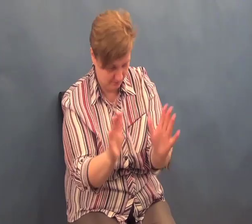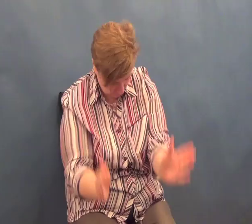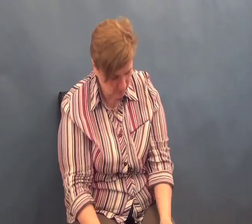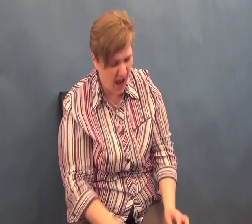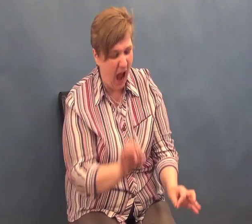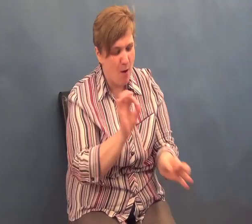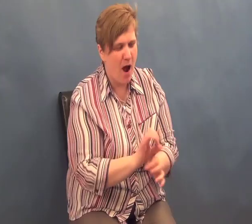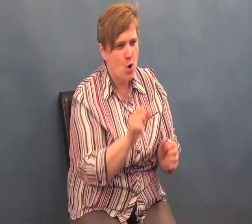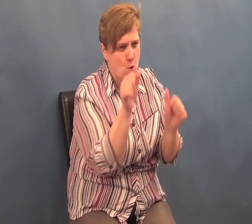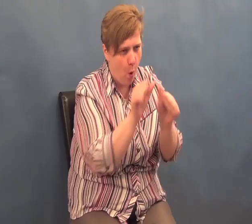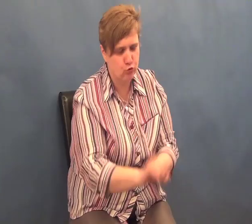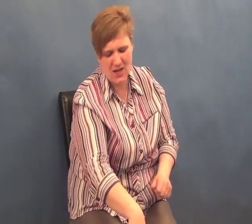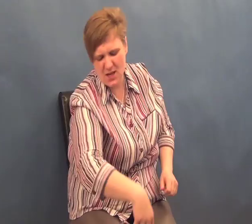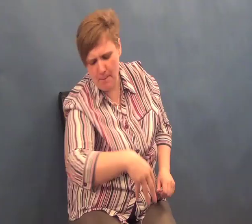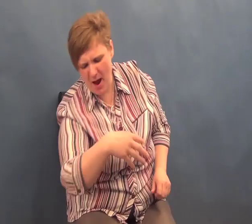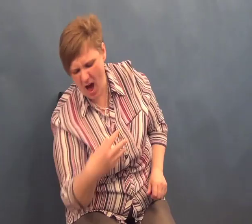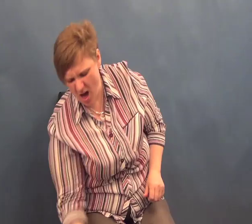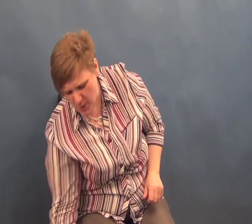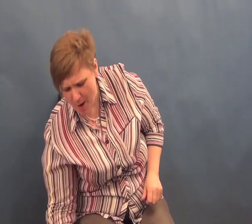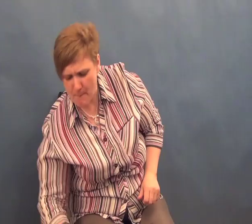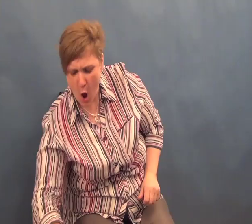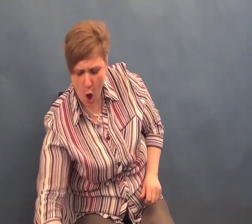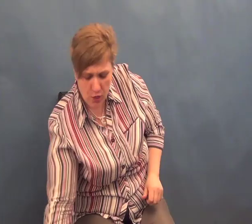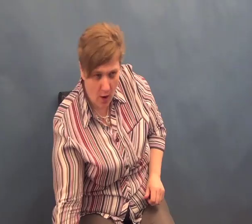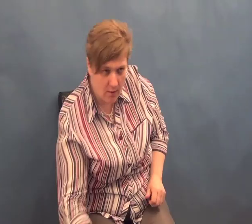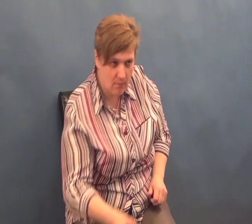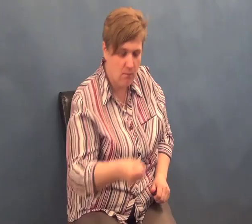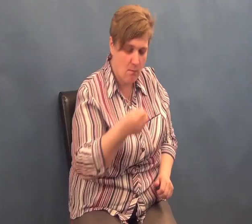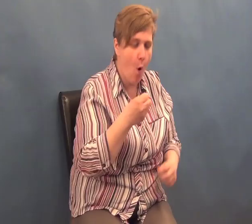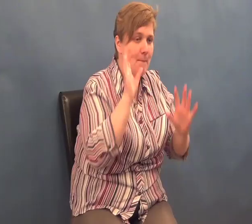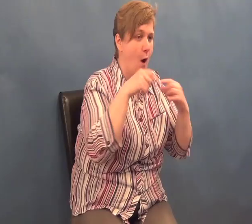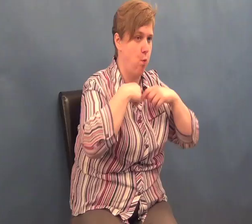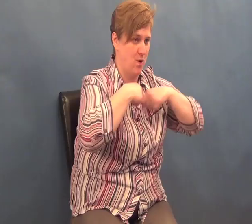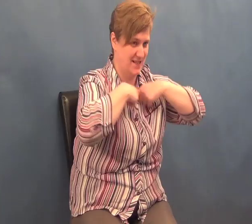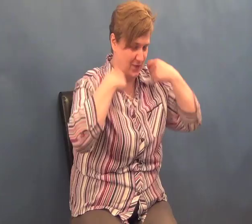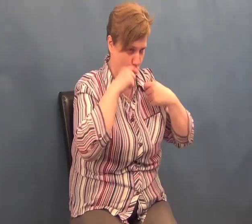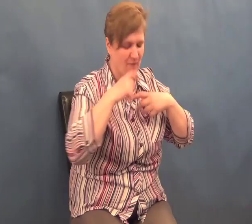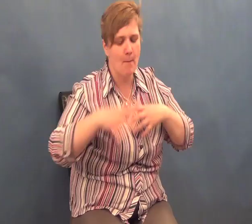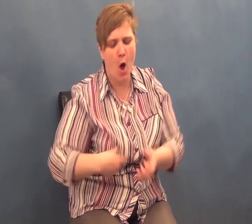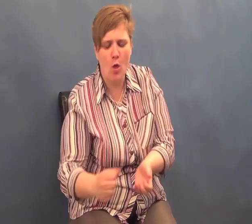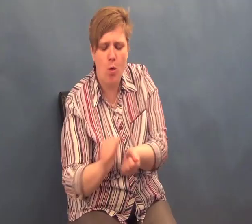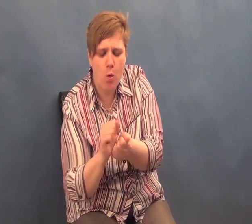W pewnym momencie jedna z gruszek upada, a pan podnosi ją, zdejmuje z szyi czerwoną chustę i wyciera owoc.